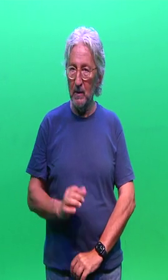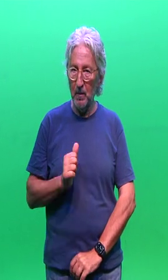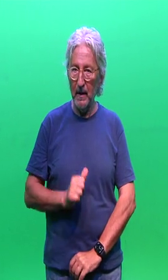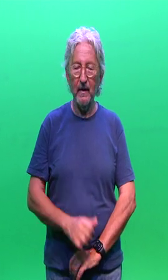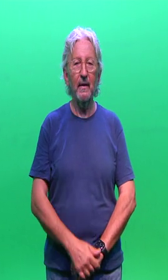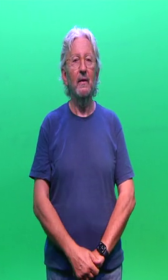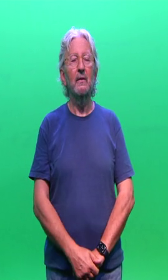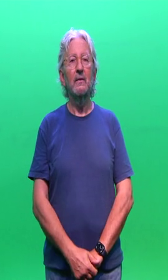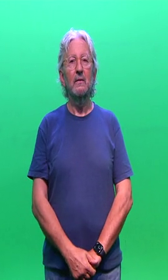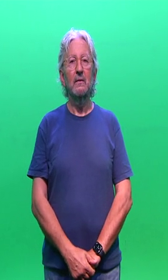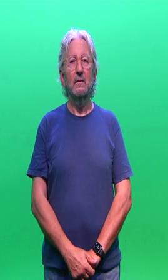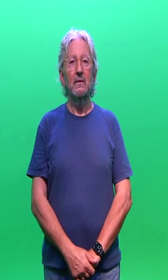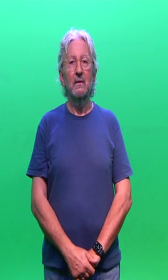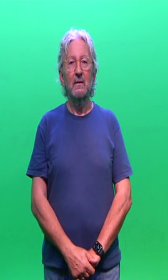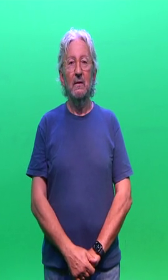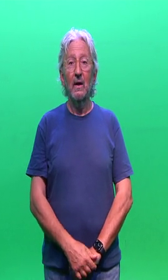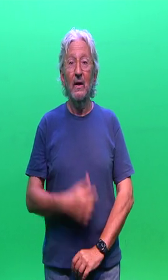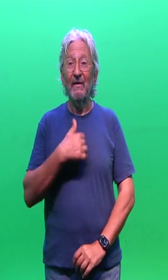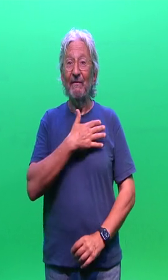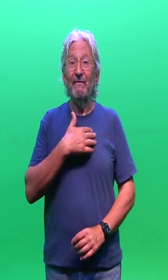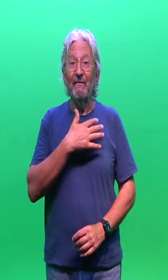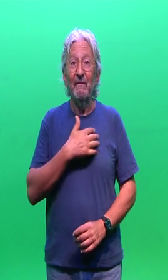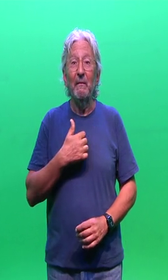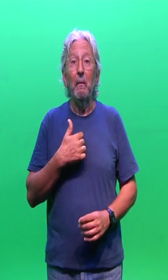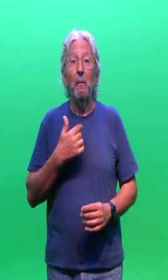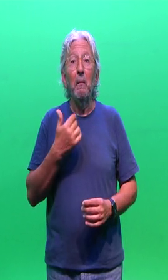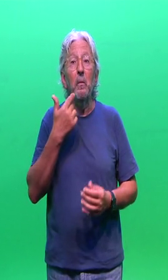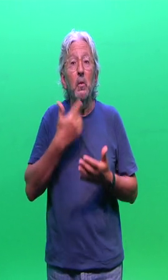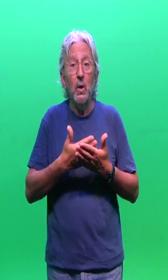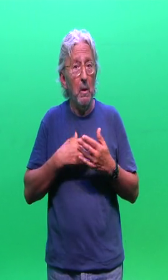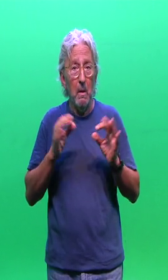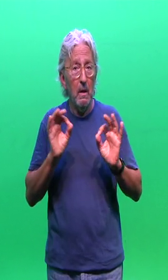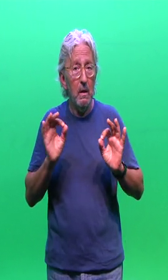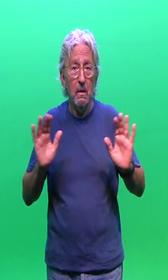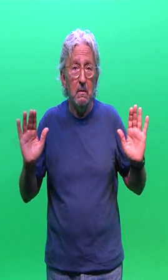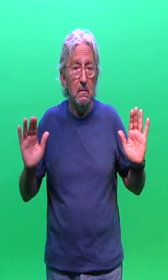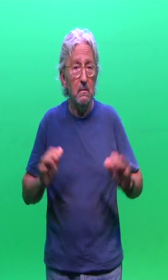Operar-me? Sí que vull, però no m'han fet proves.